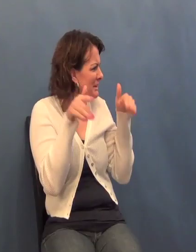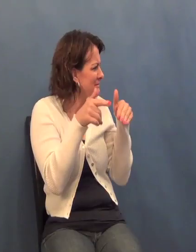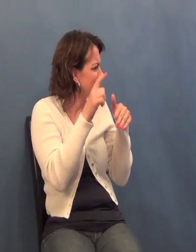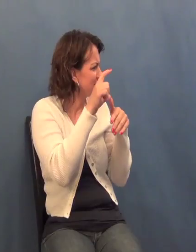Ptak?